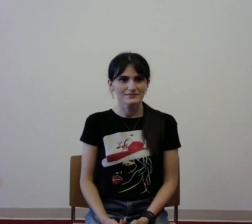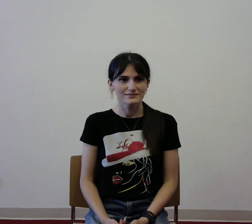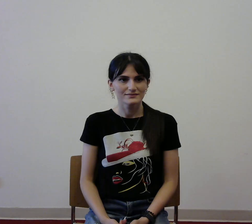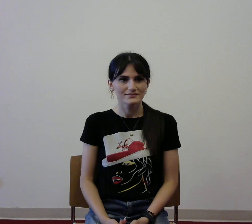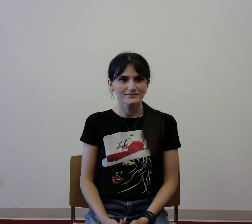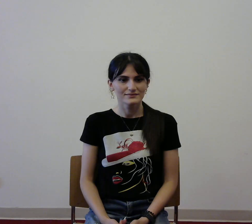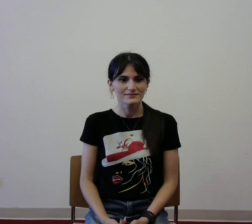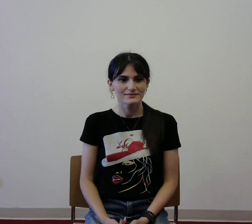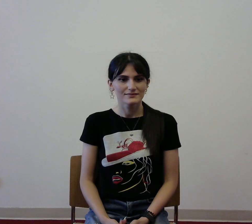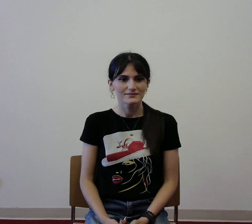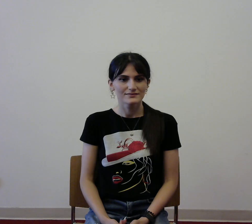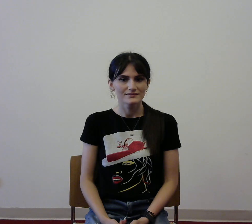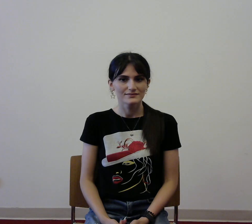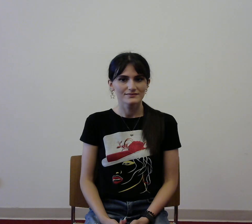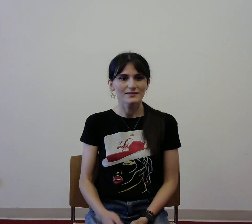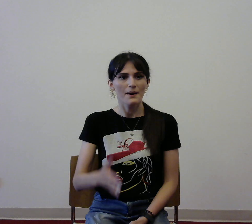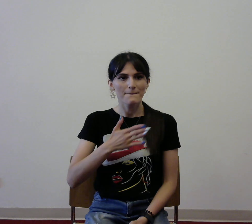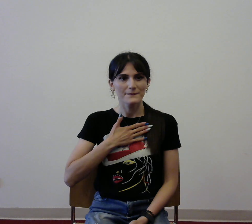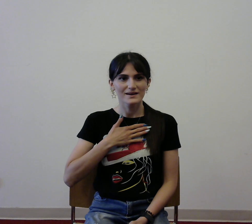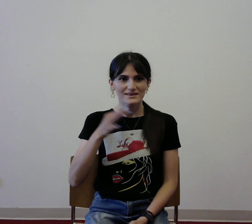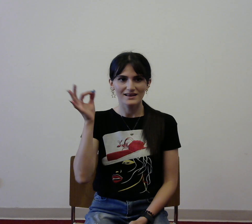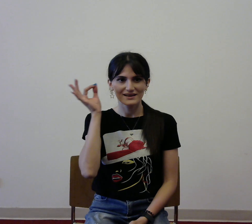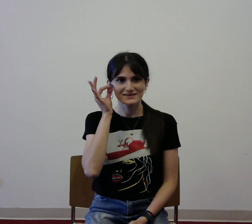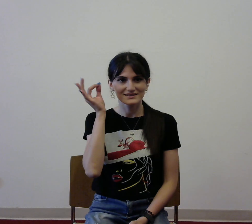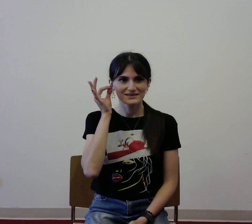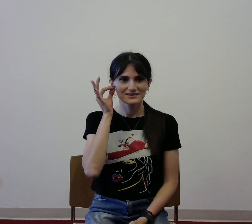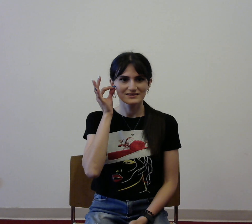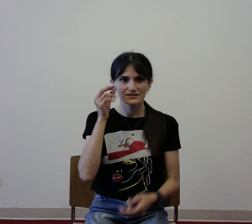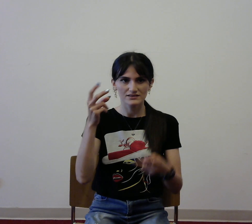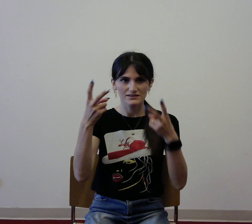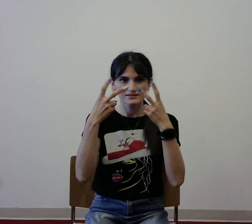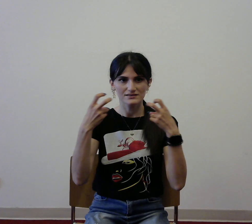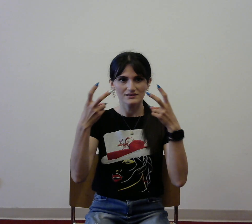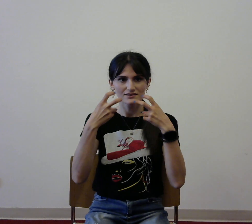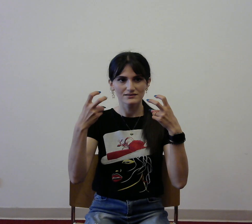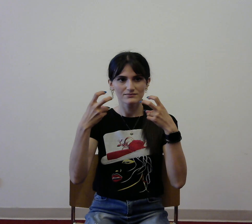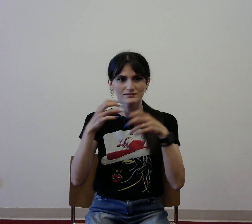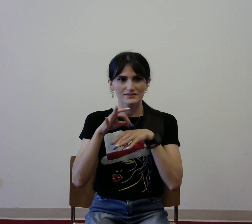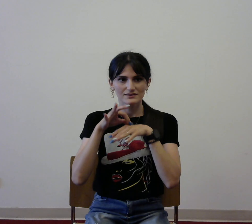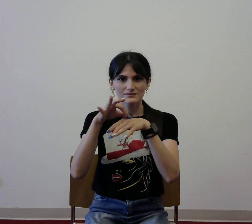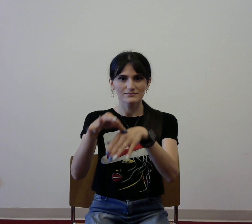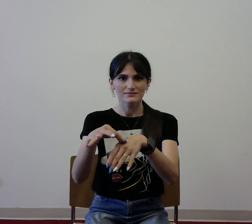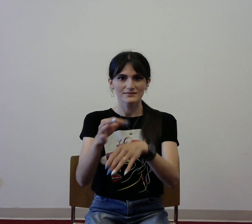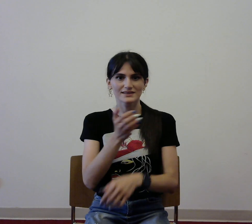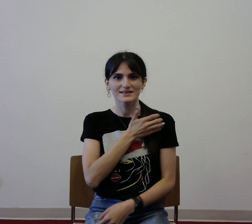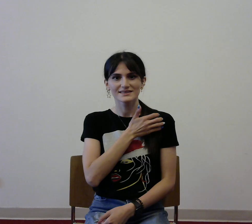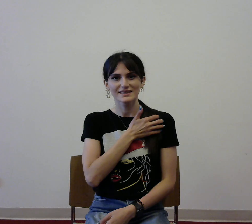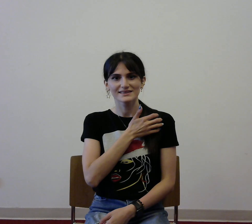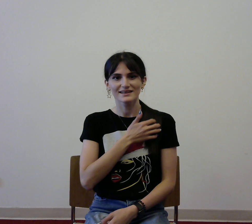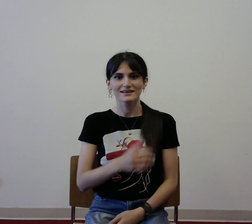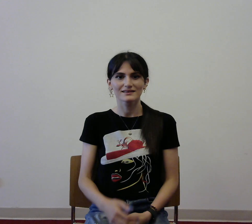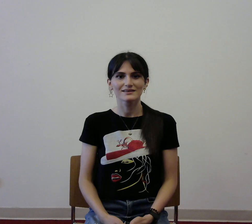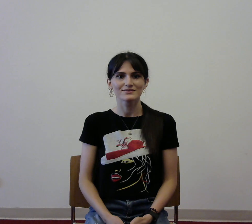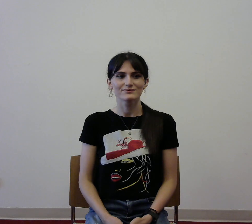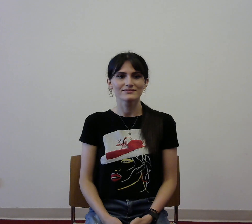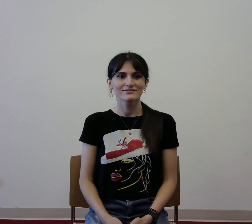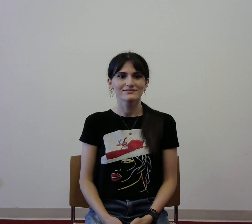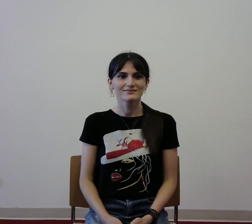Mən həkim müayinəsindən keçmək istəyirəm